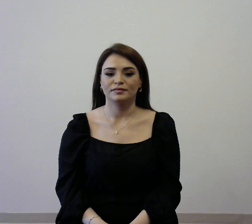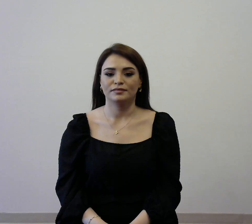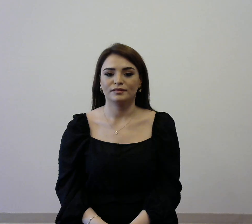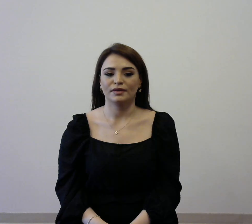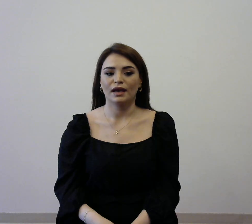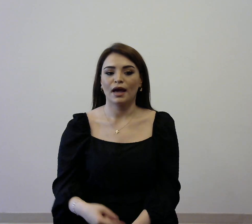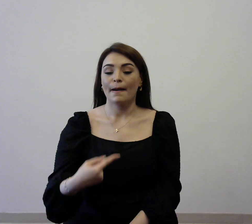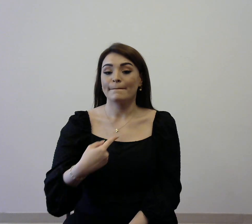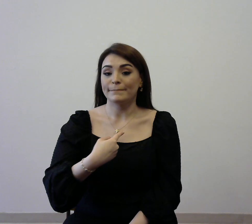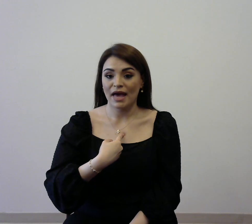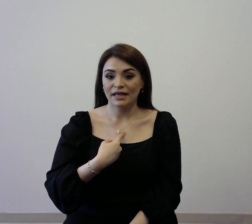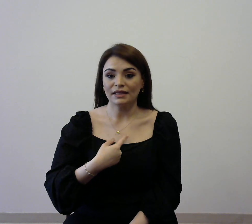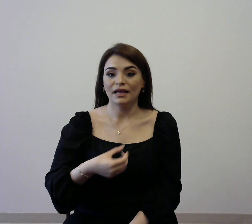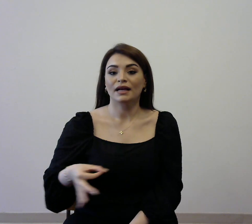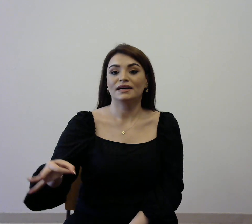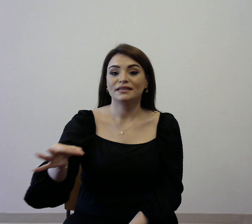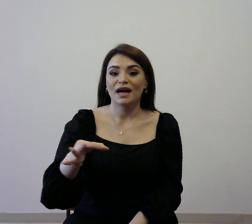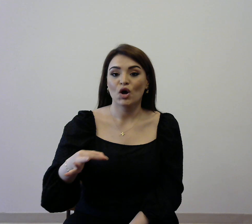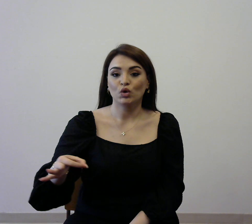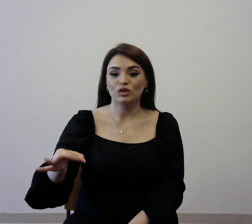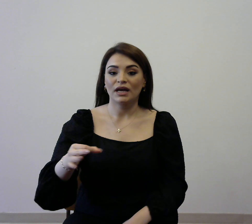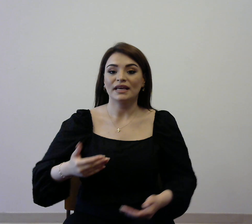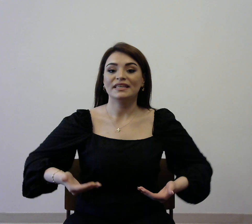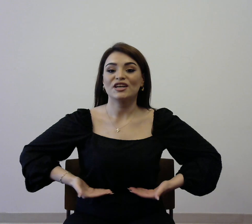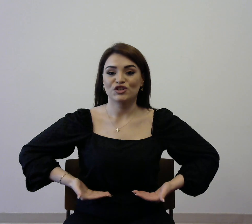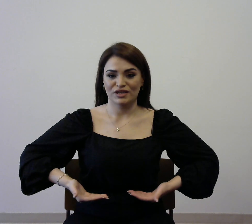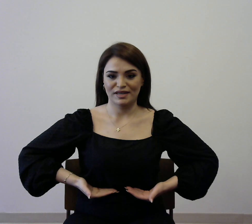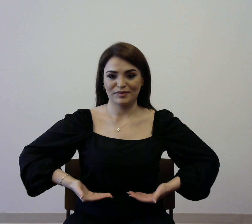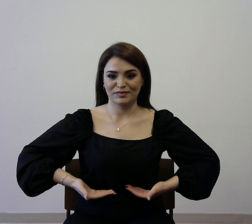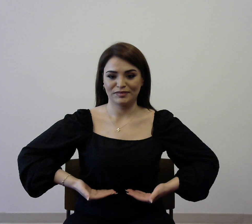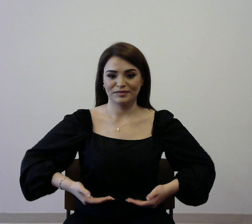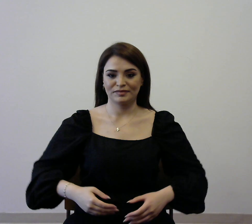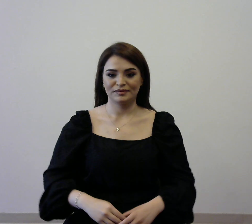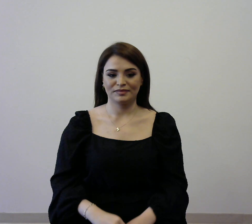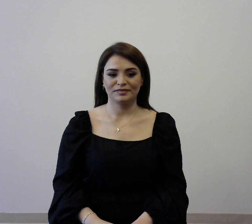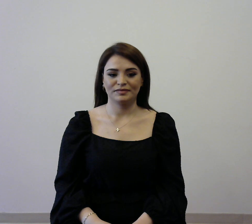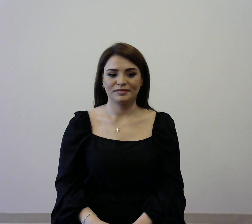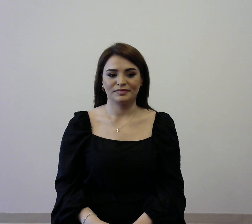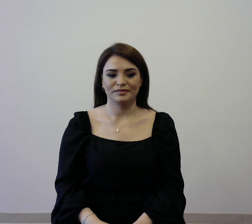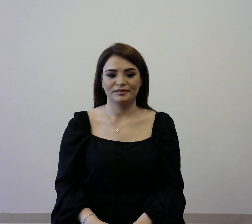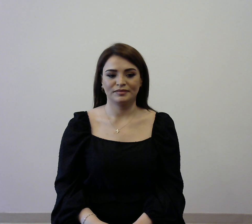Mən rayonda yaşayıram